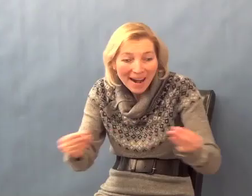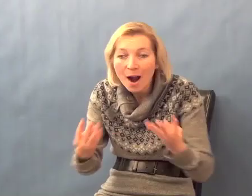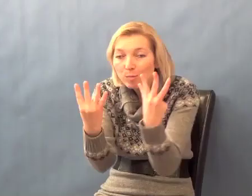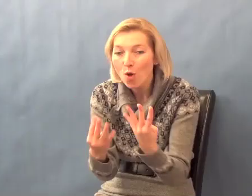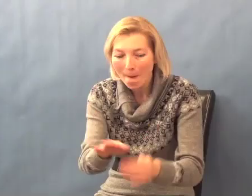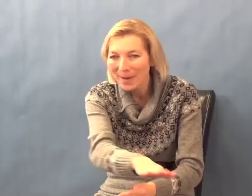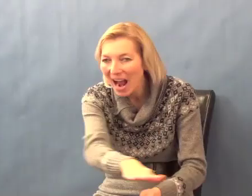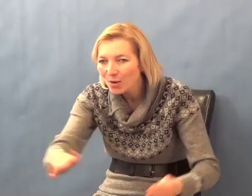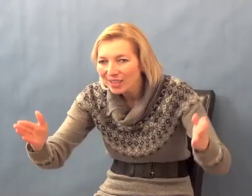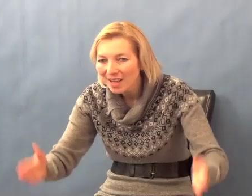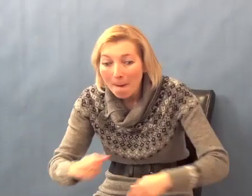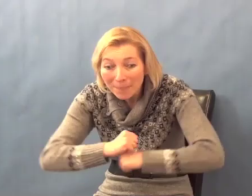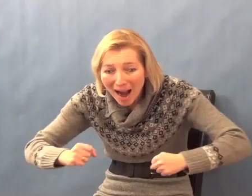Przy domu brakuje kawałka niskiego płotka.